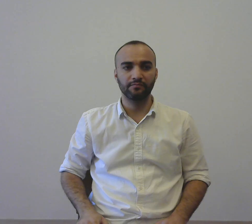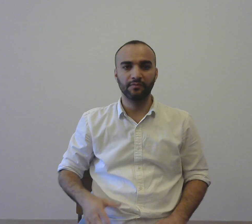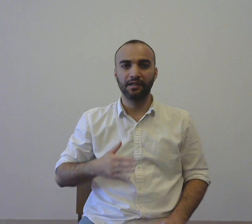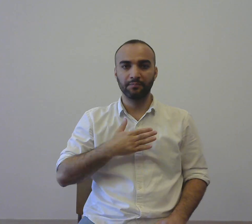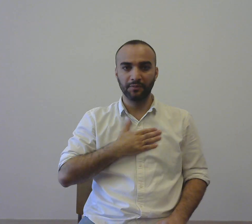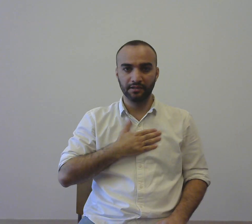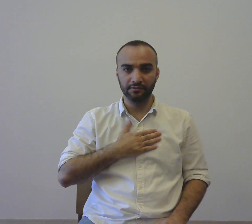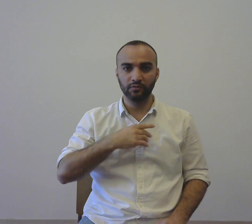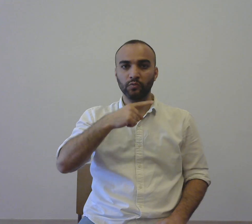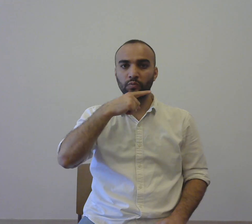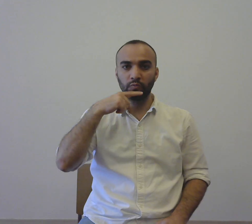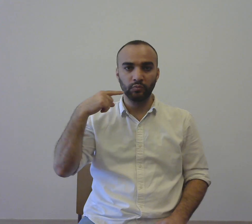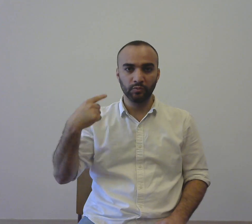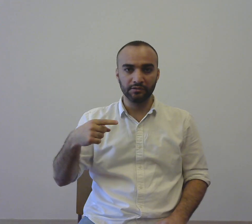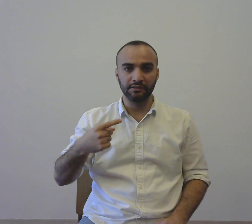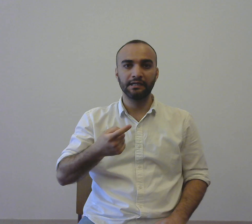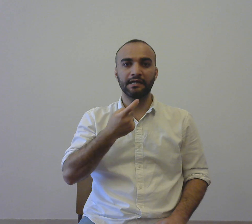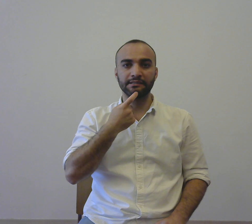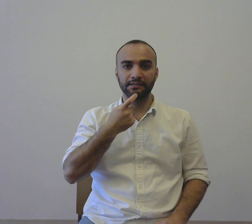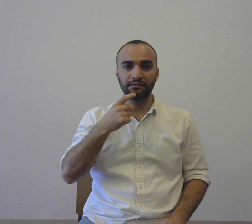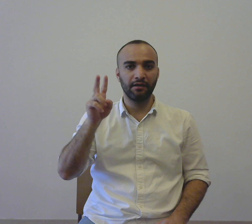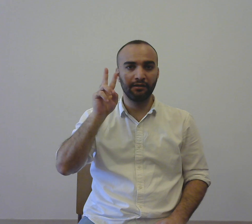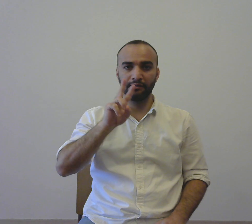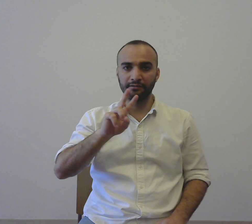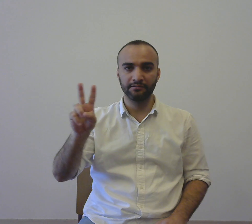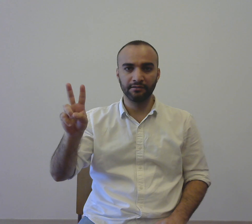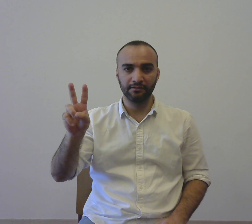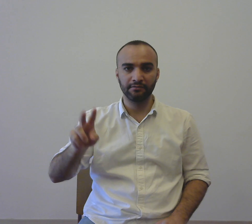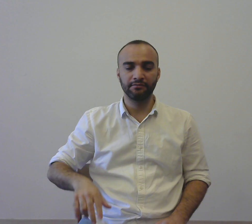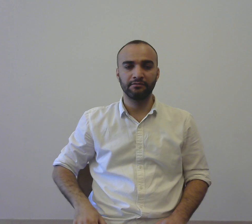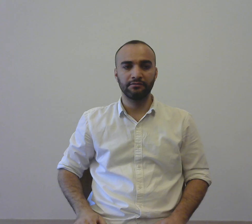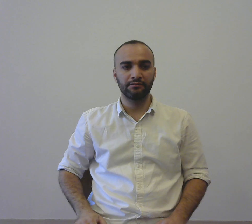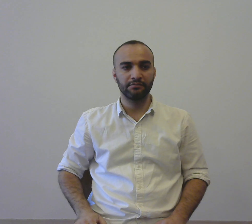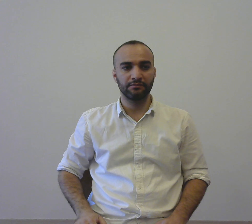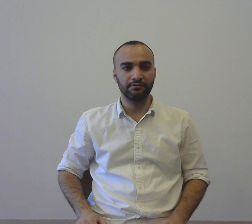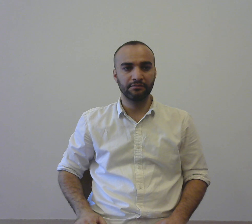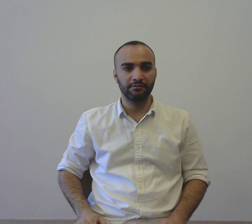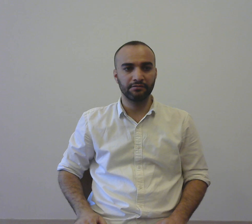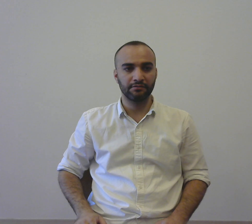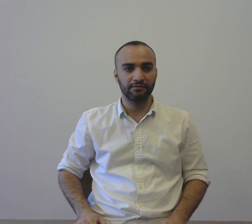Mən rus dilini bilmirəm